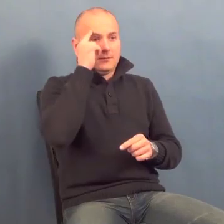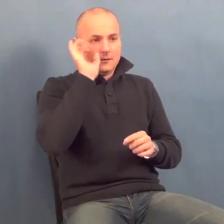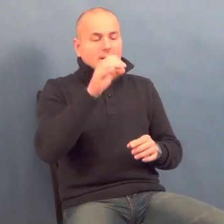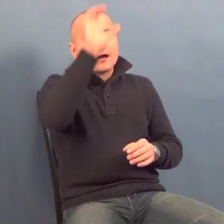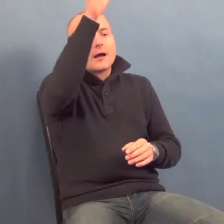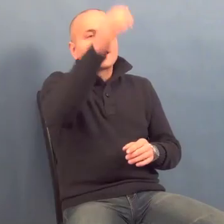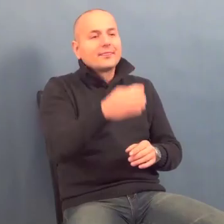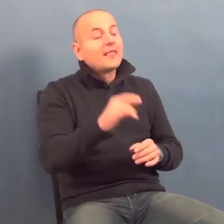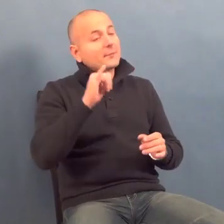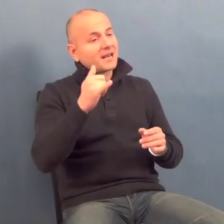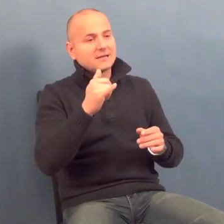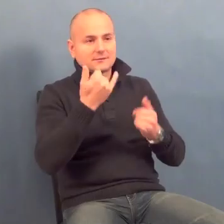Znów wykorzystuje rynnę, ale tym razem inaczej.